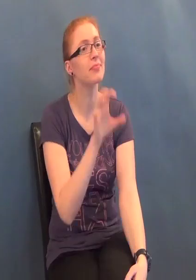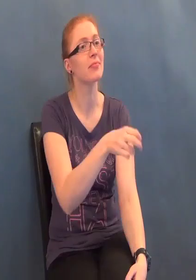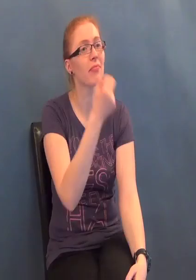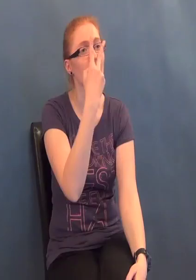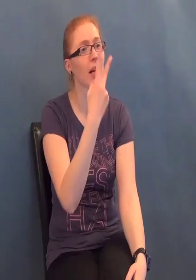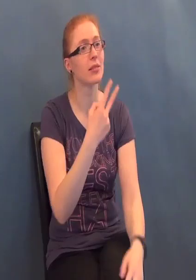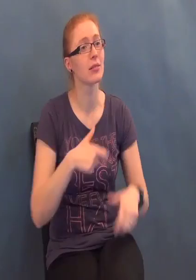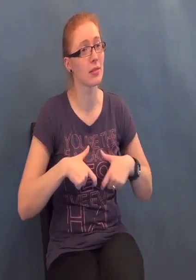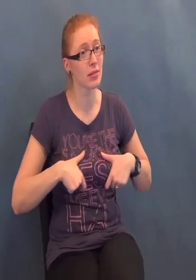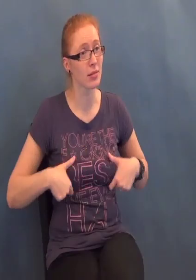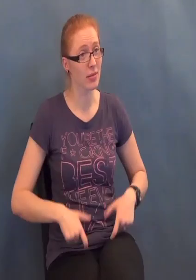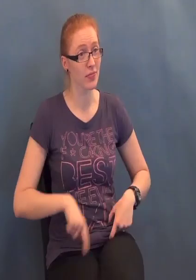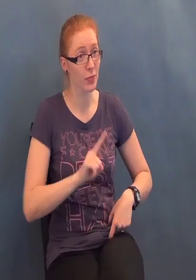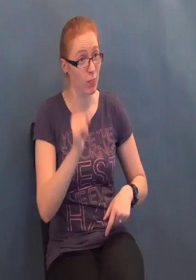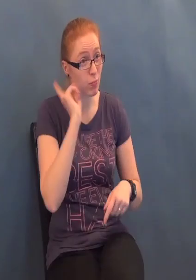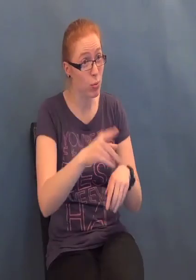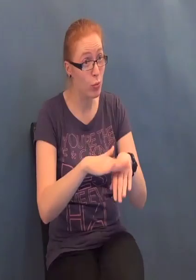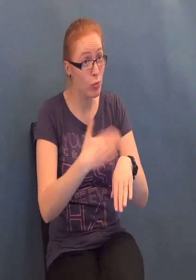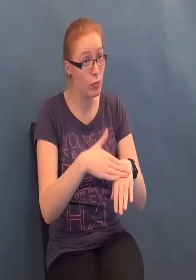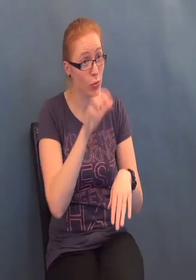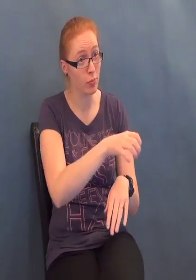To plaża dla nudystów, bez bikini.